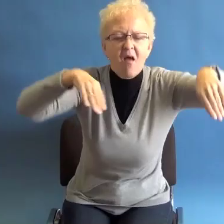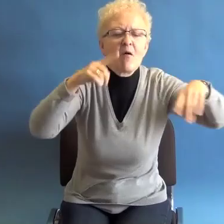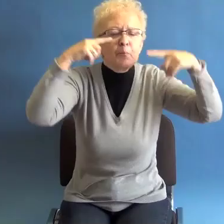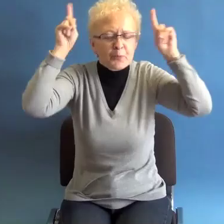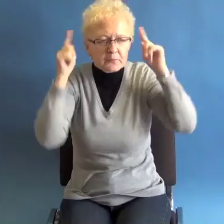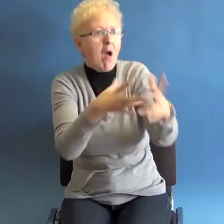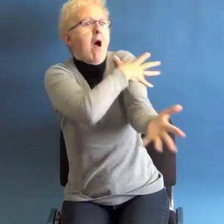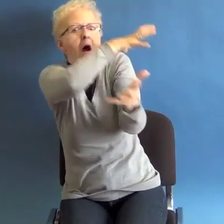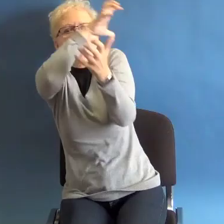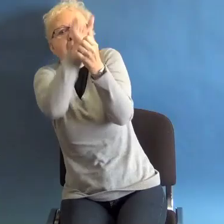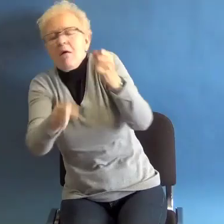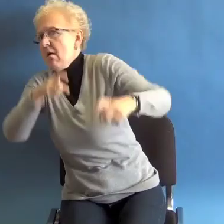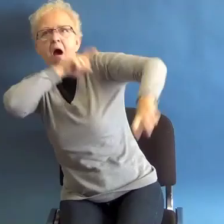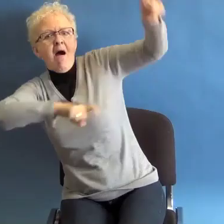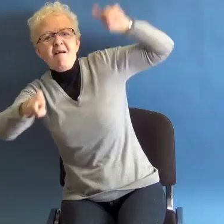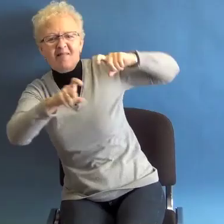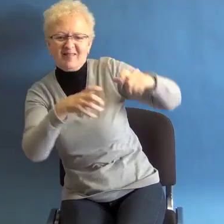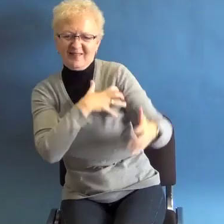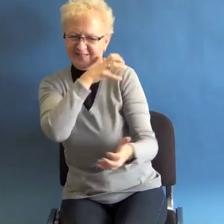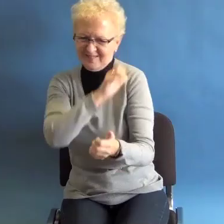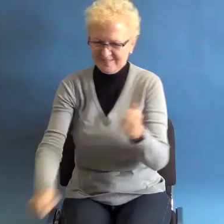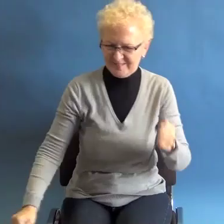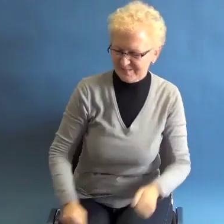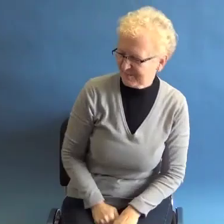Wystraszyło to bardzo Myszkę Miki, która przerażona cofa się.